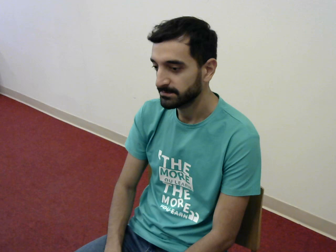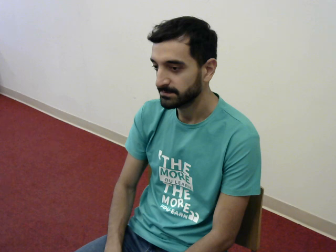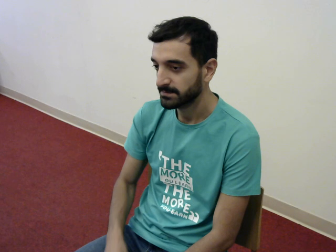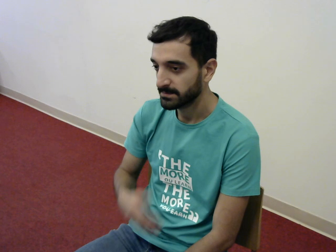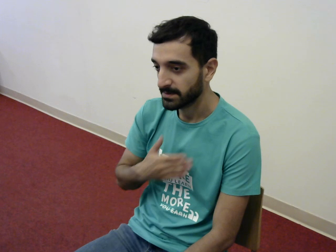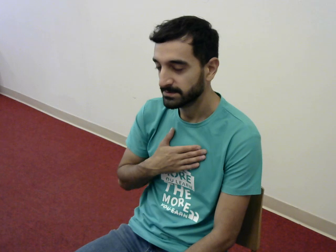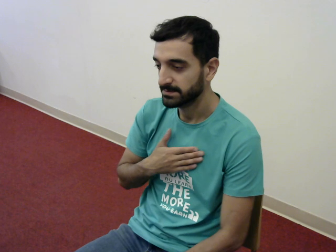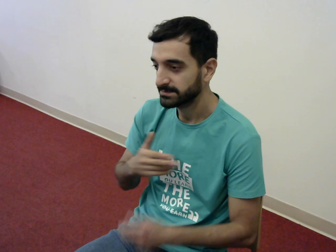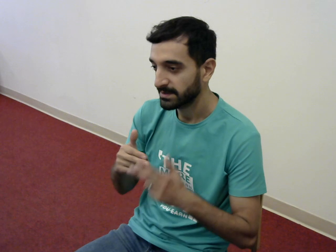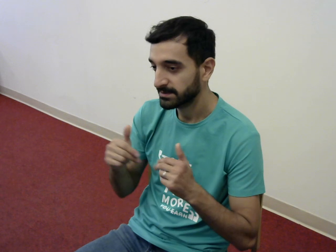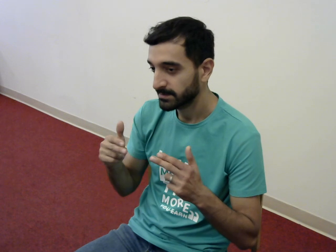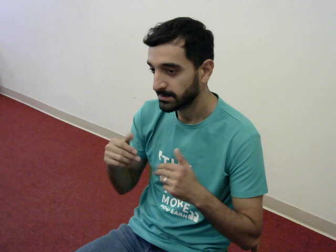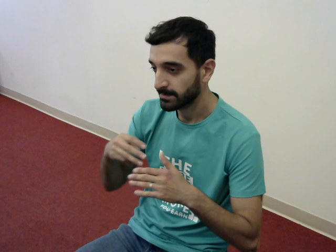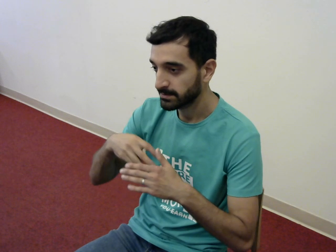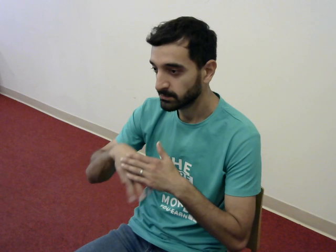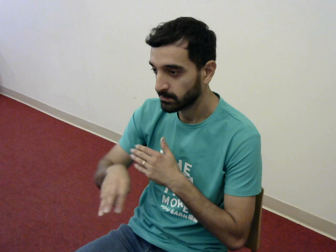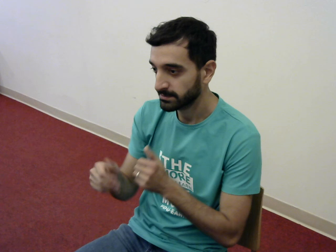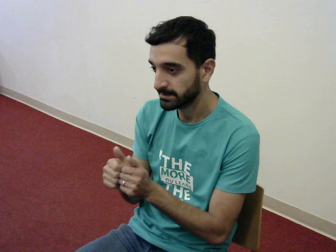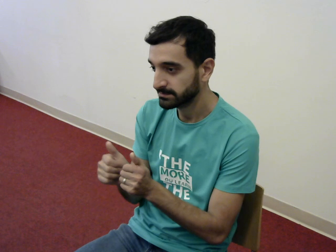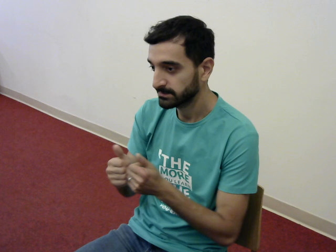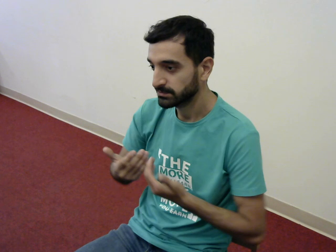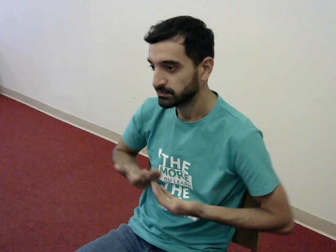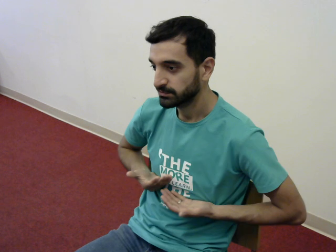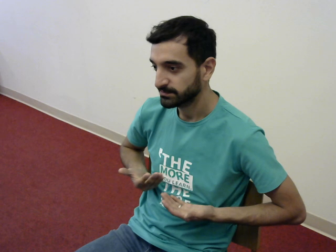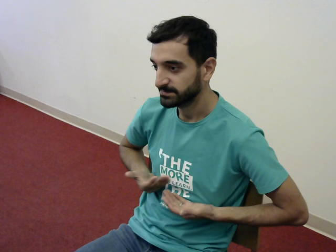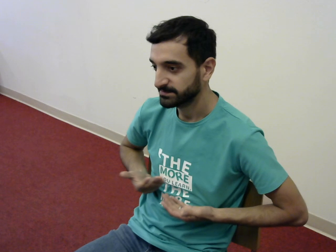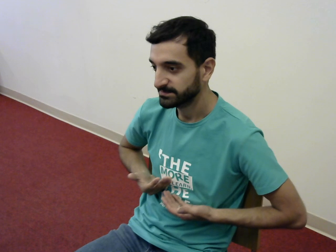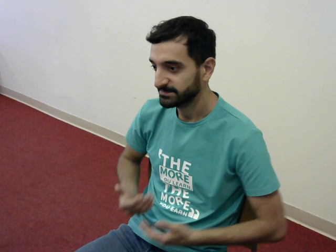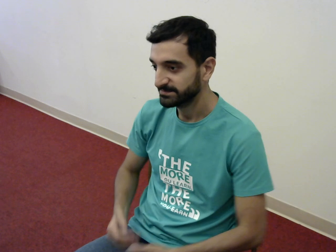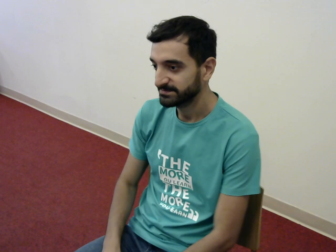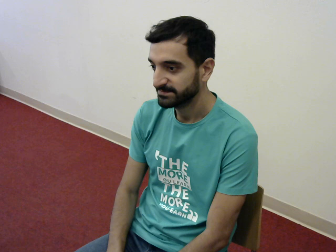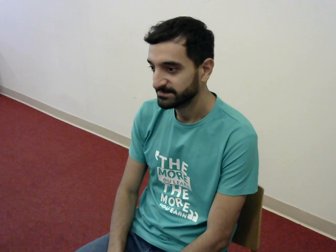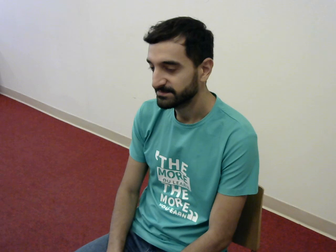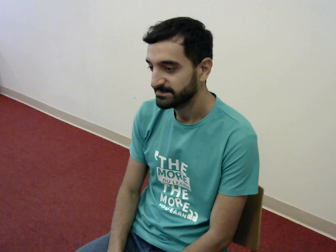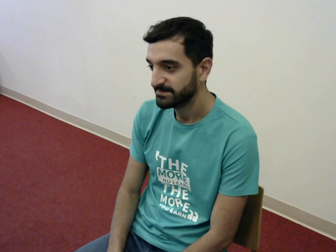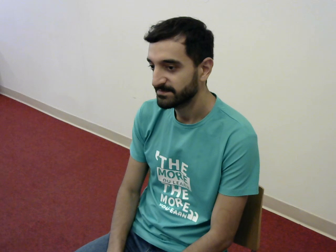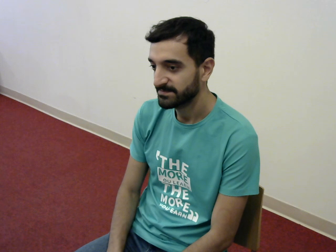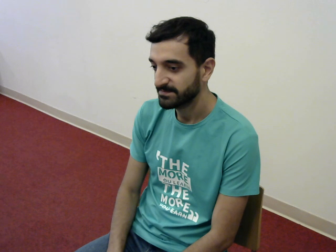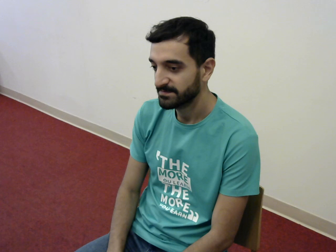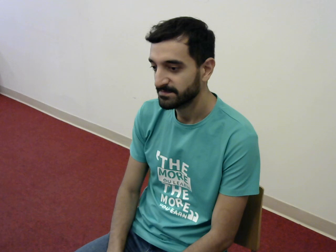Mən Nərimanov metrosunun yanında yaşayıram